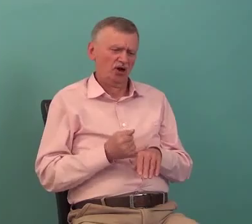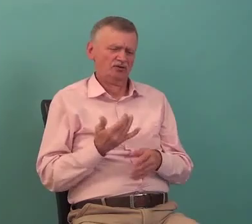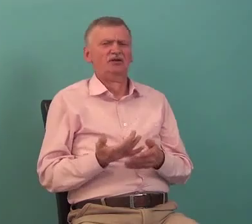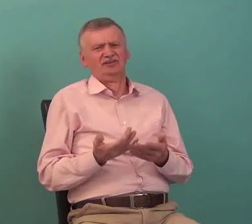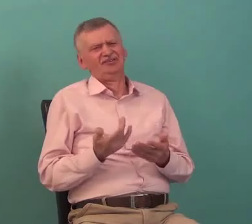Piątek.